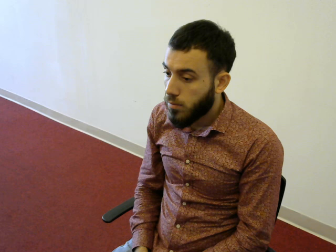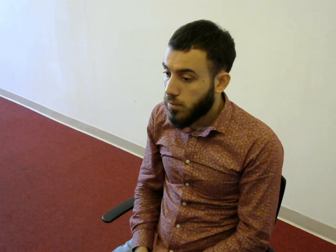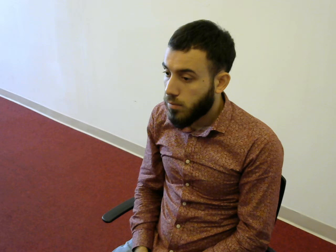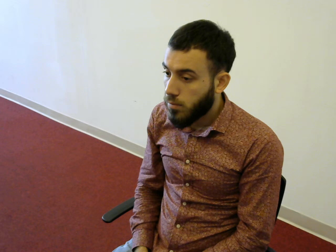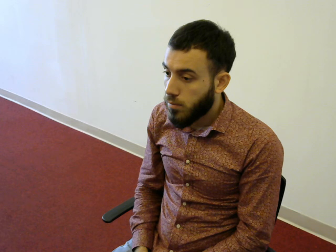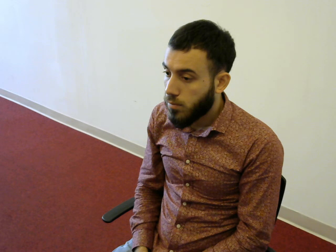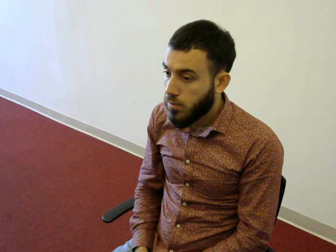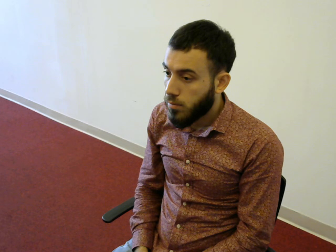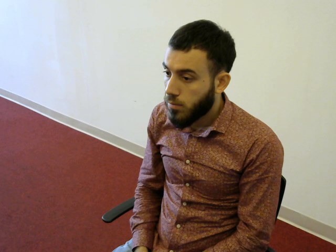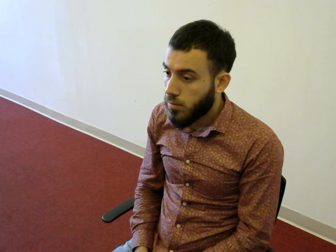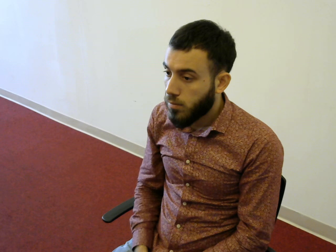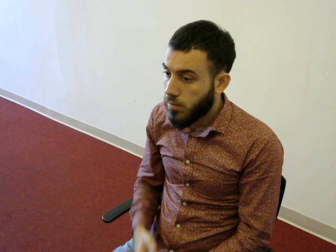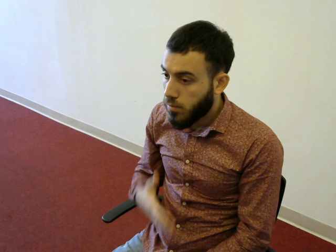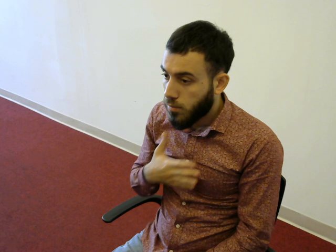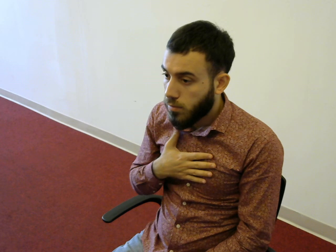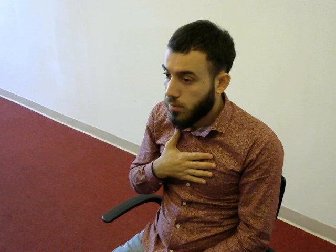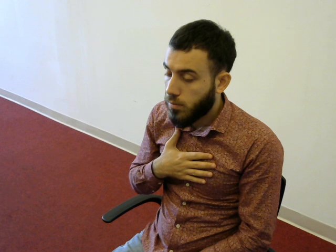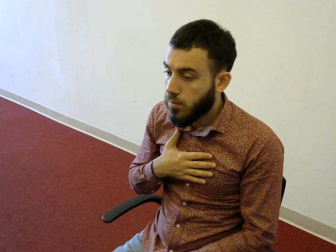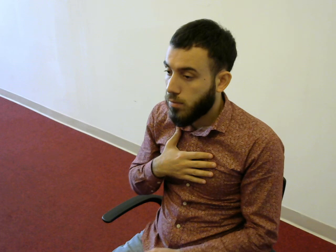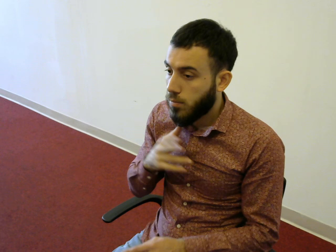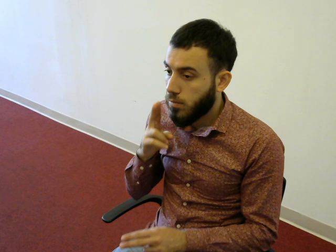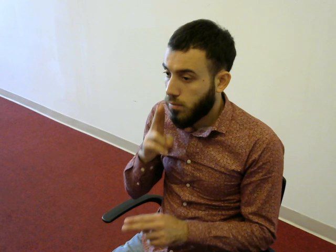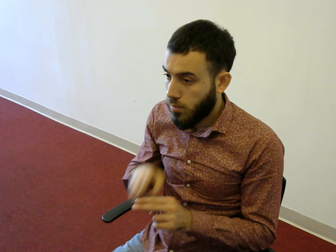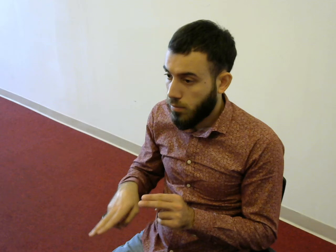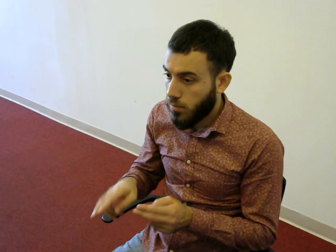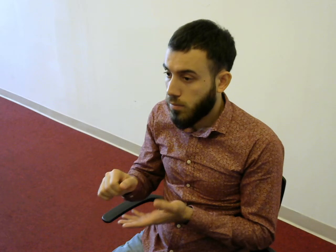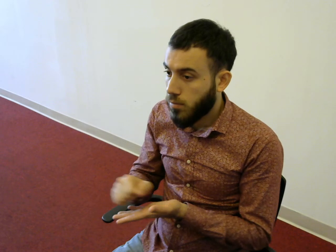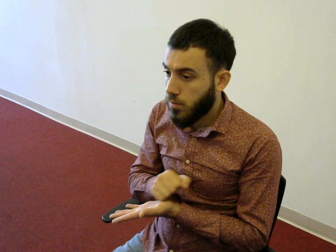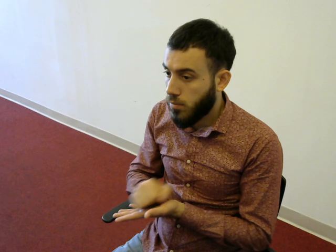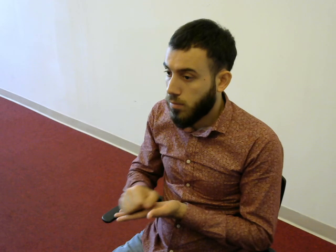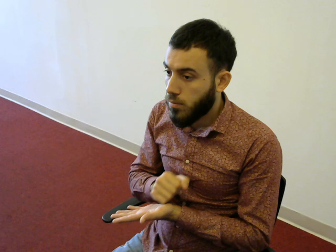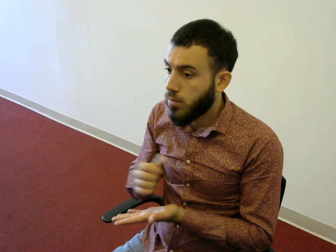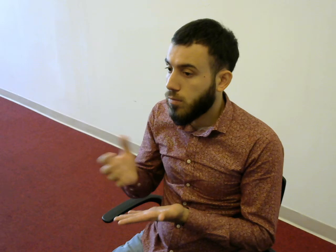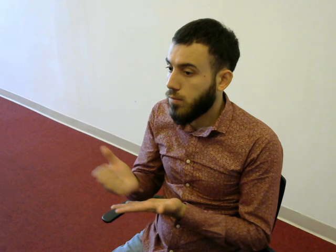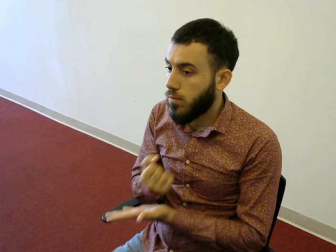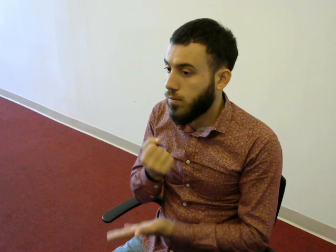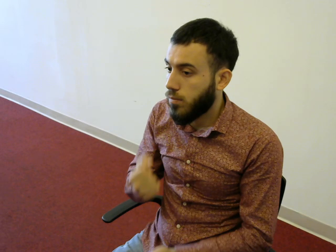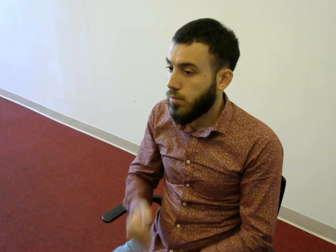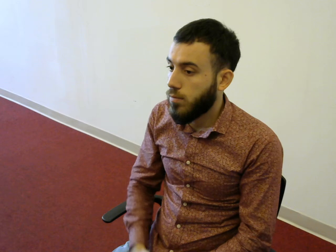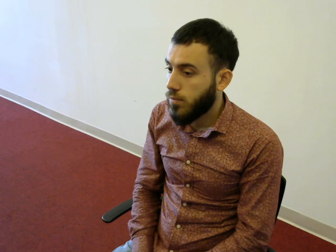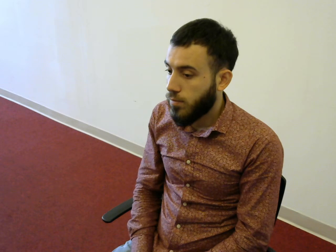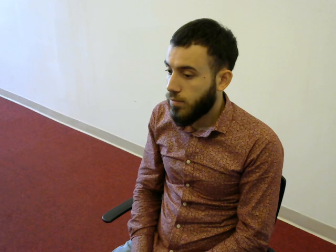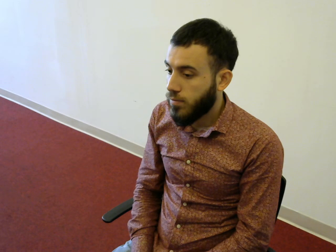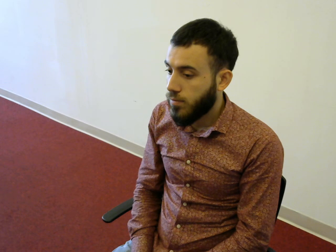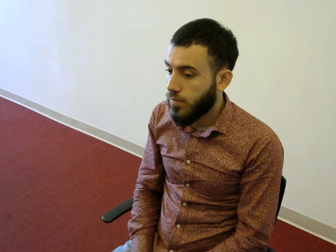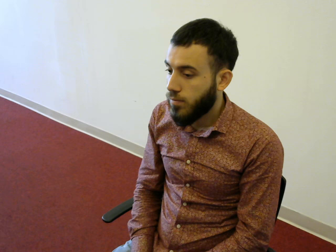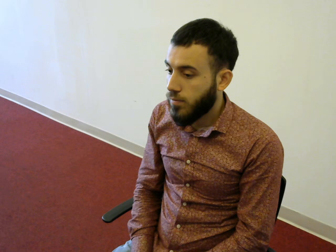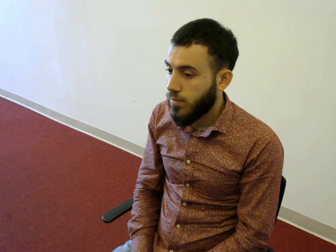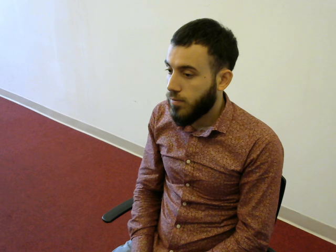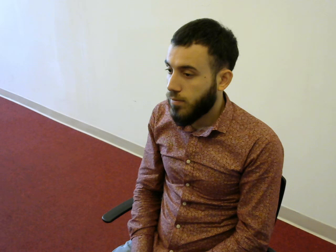Mən itirdiyim sənədi tapmışam